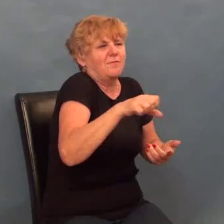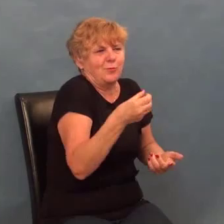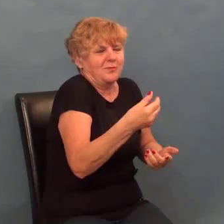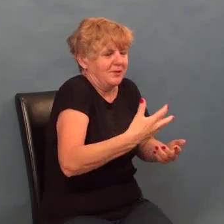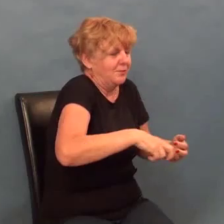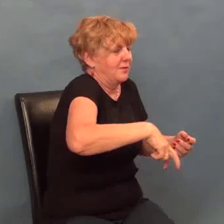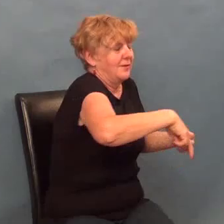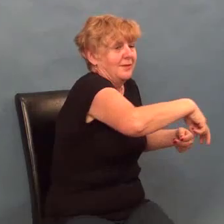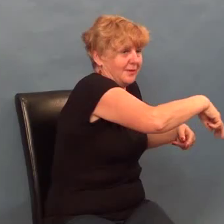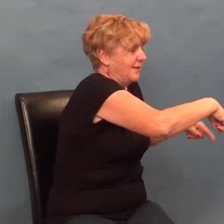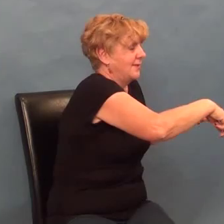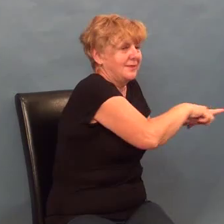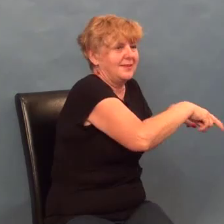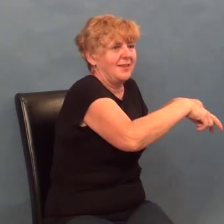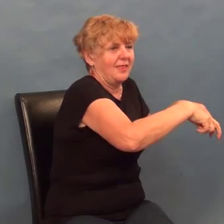Odchodzi, a syn wciąż jest obok niego.